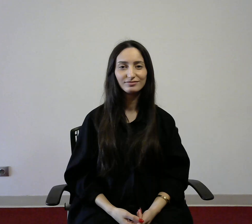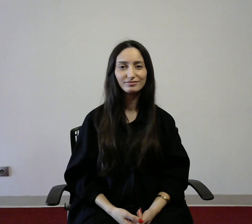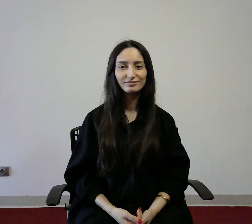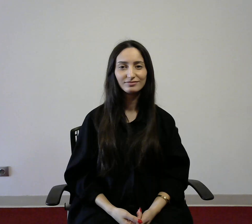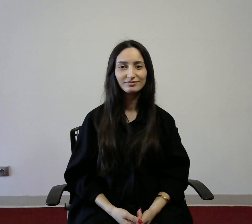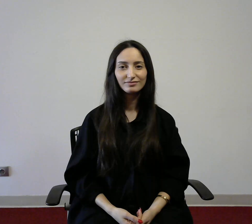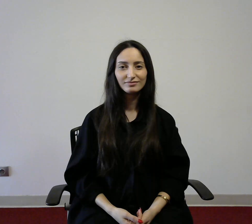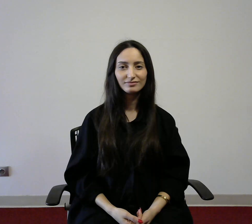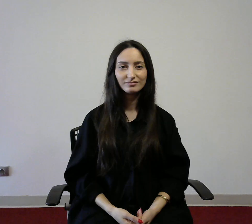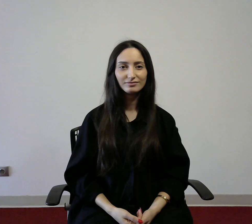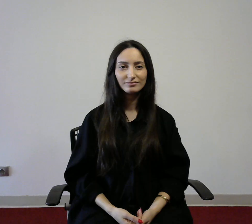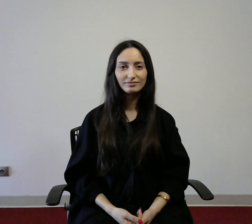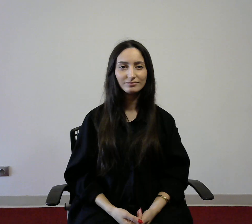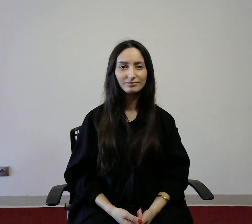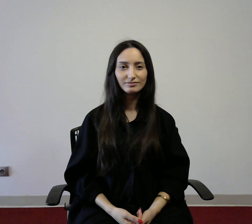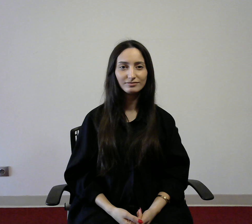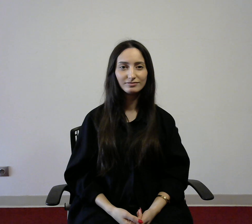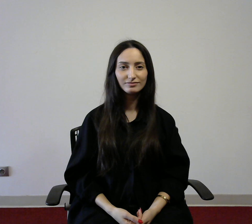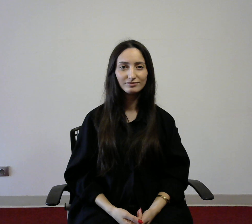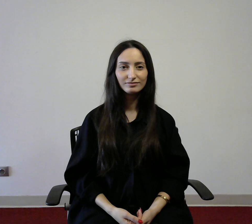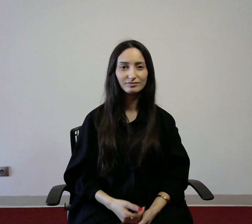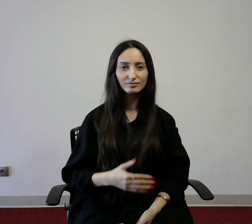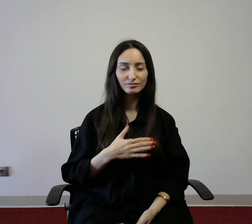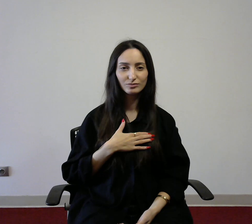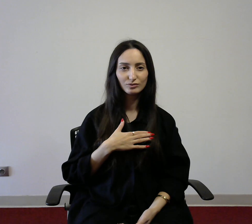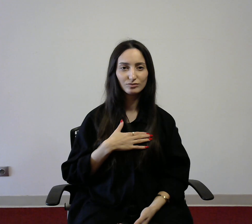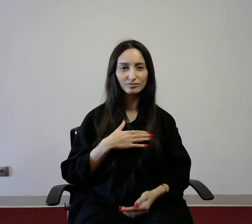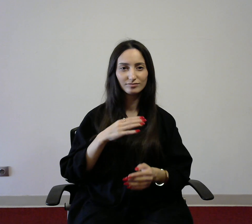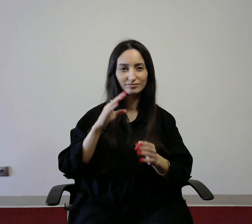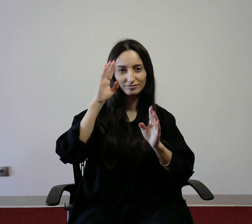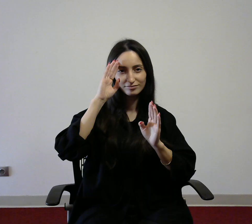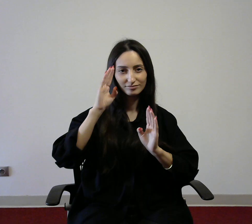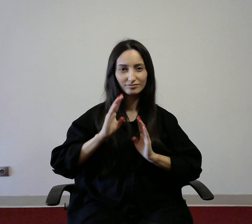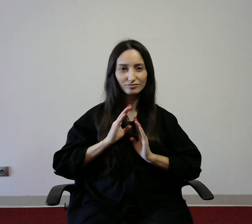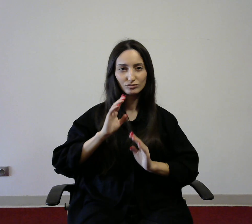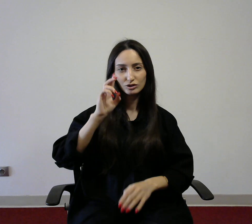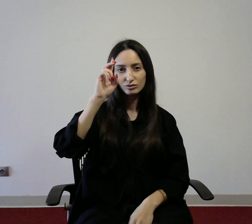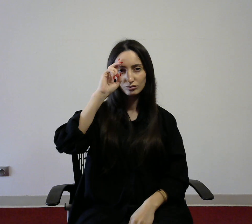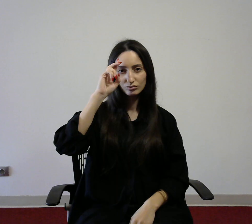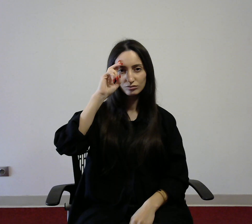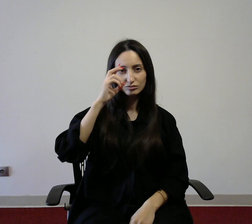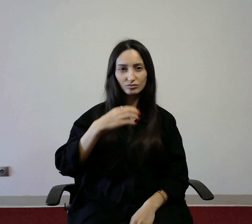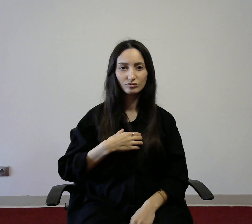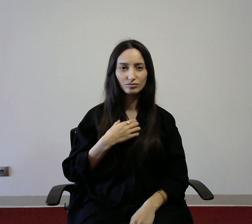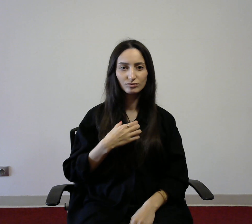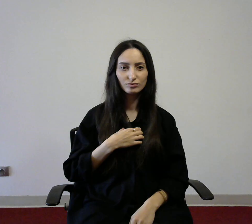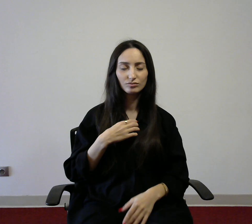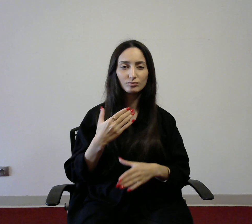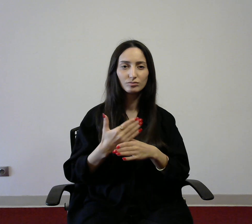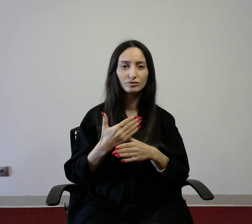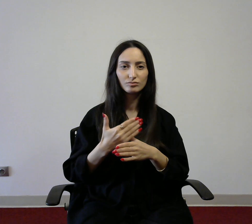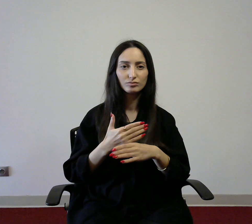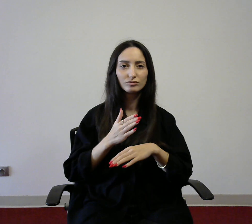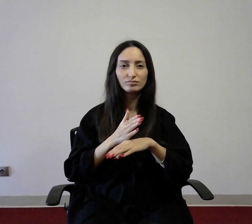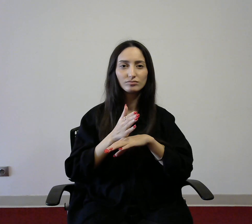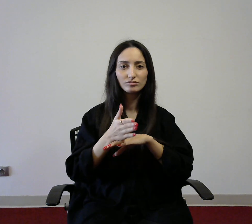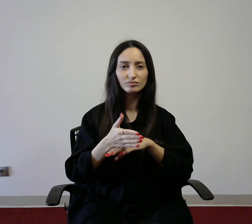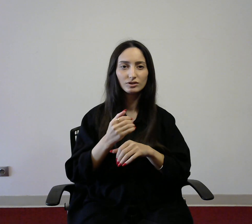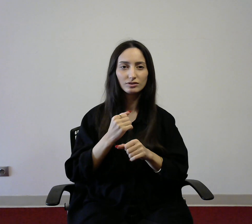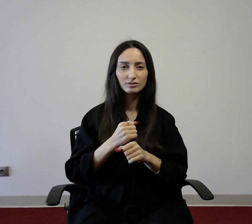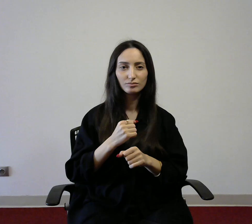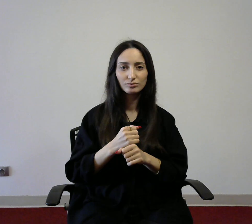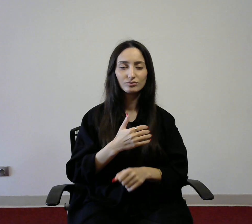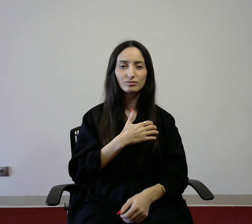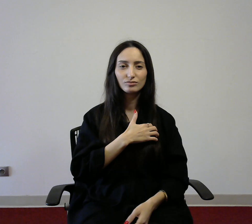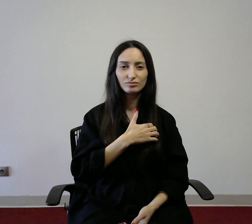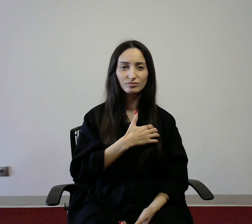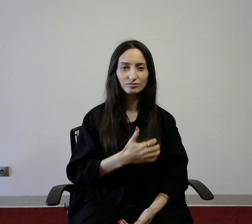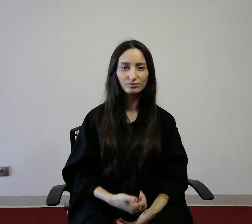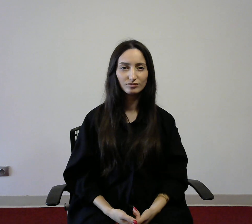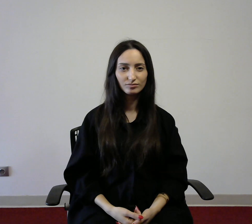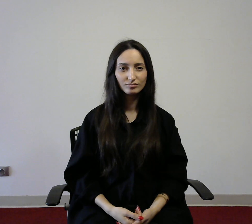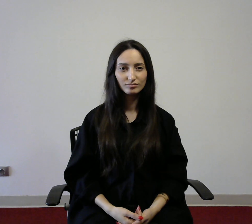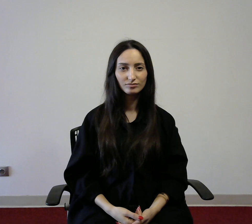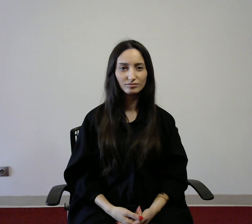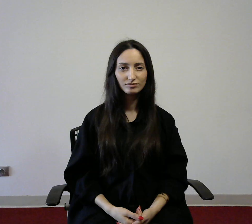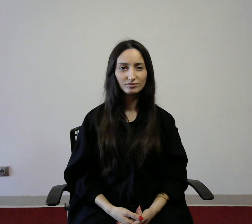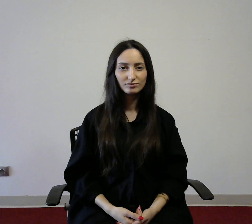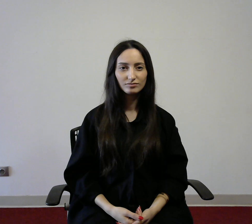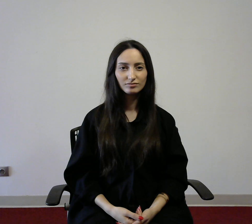Mən ünvanlı dövlət sosial yardımına müraciət etmək istəyirəm